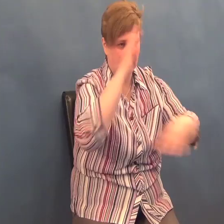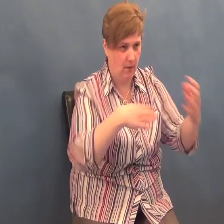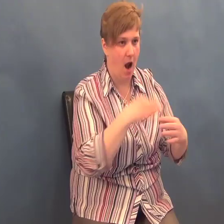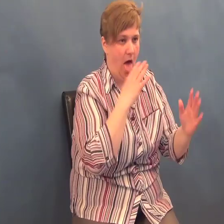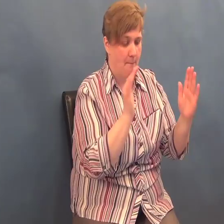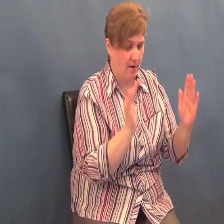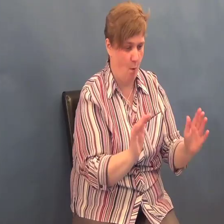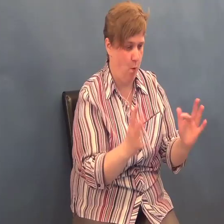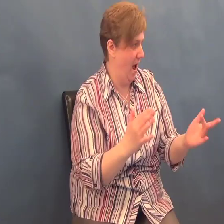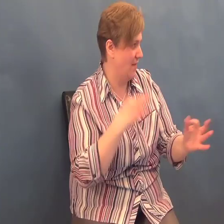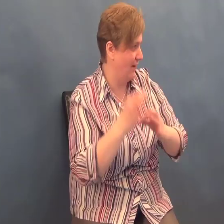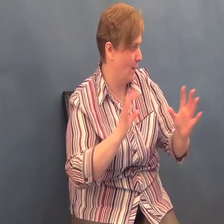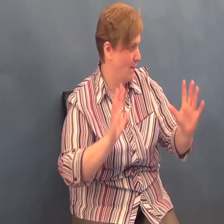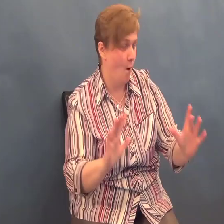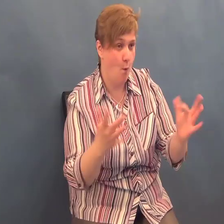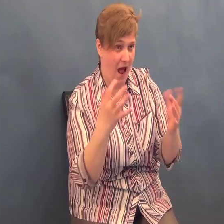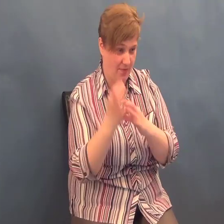Lepiej po kolei, tak jest łatwiej opowiadać.